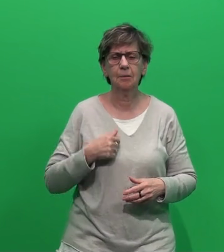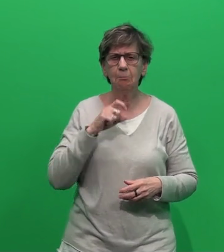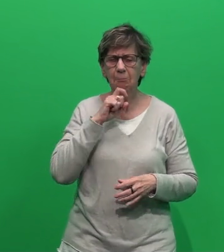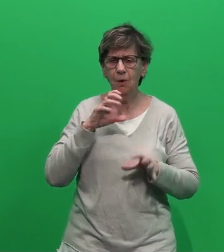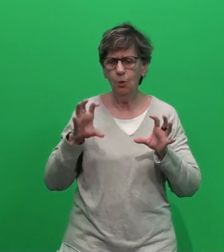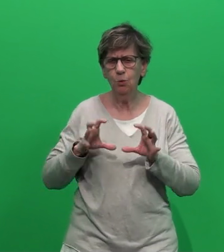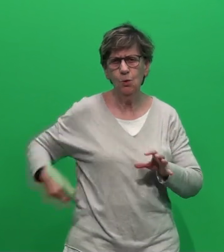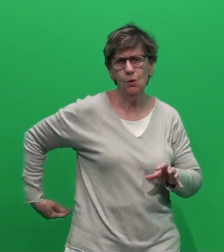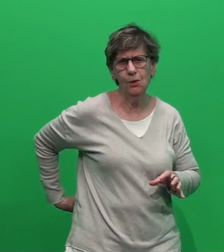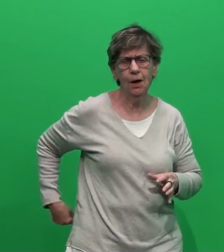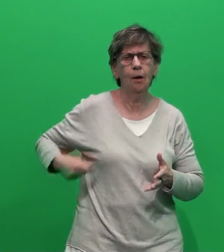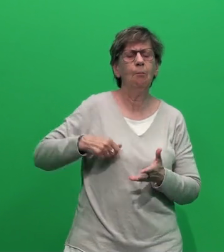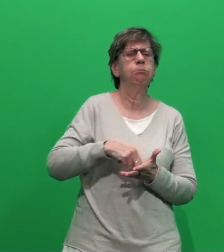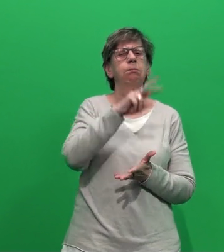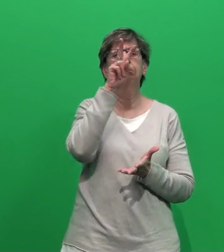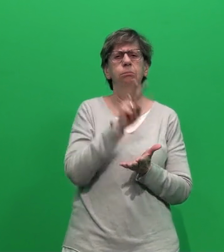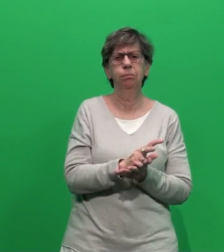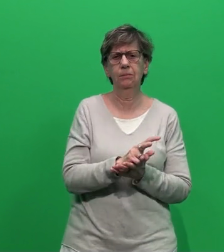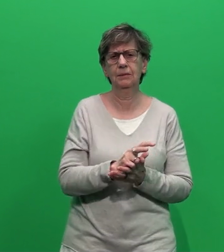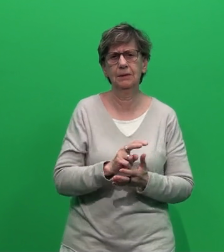Em fa mal el cul, he relliscat i he caigut.